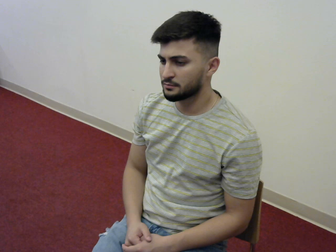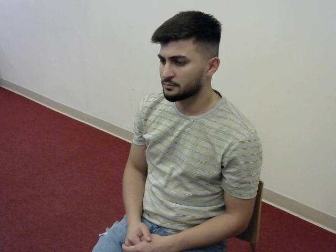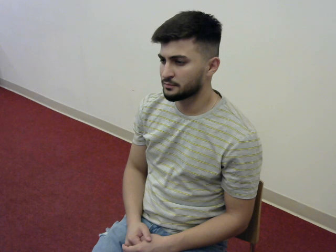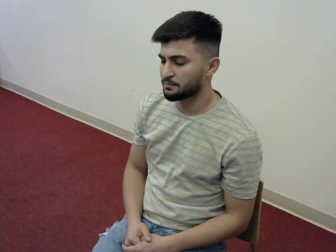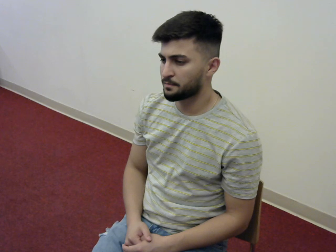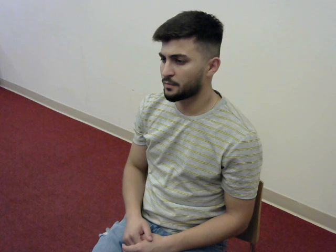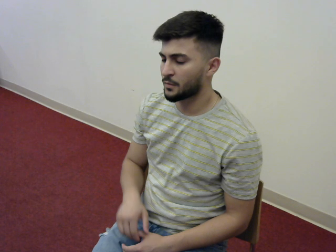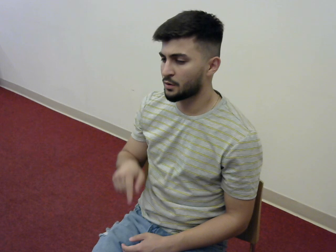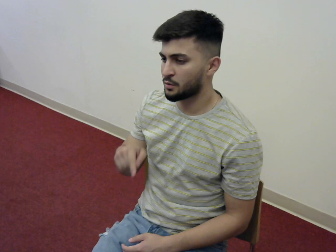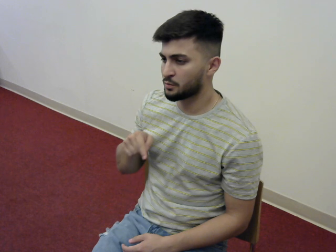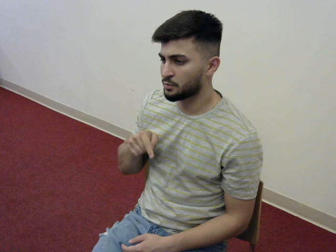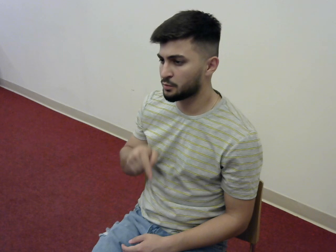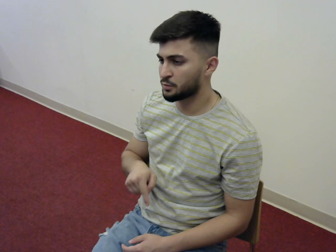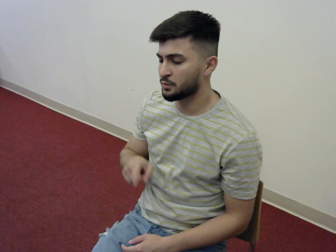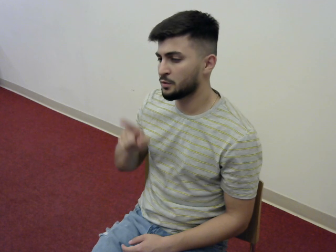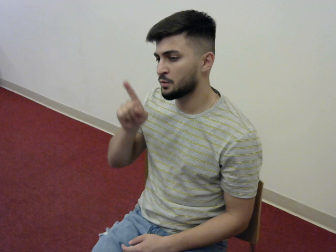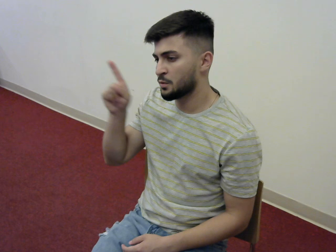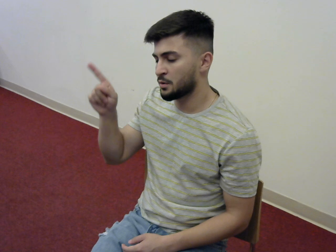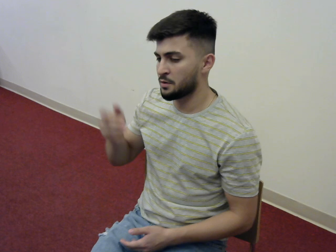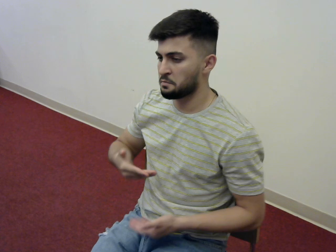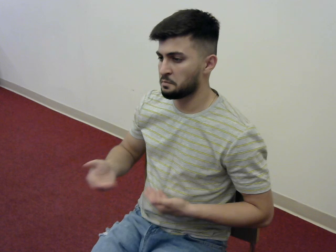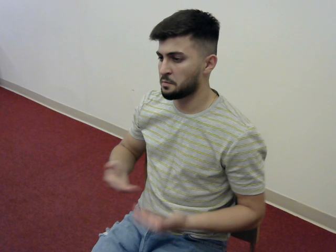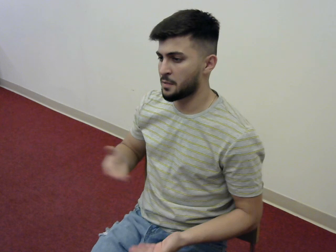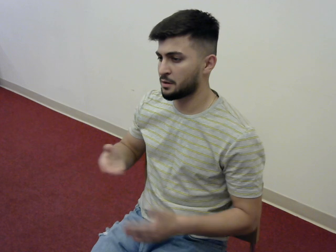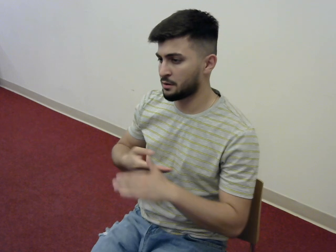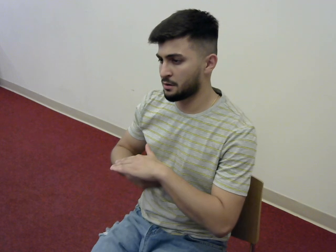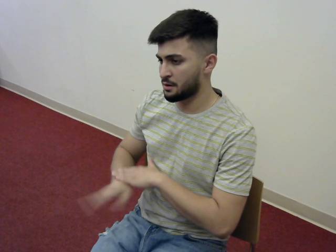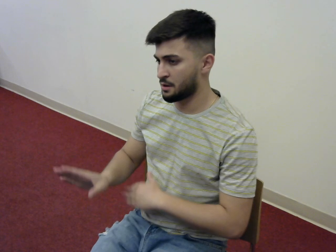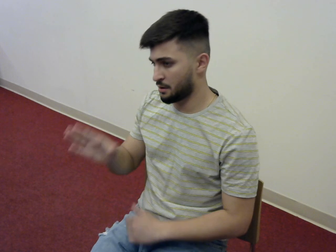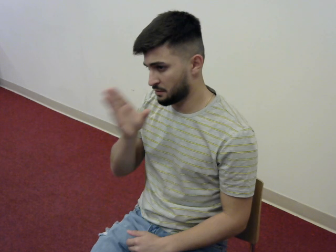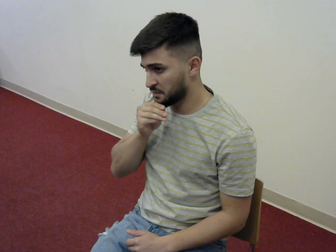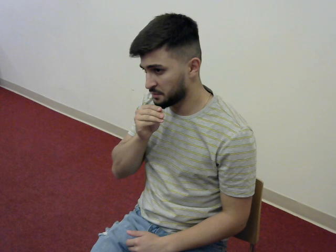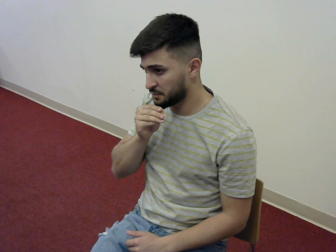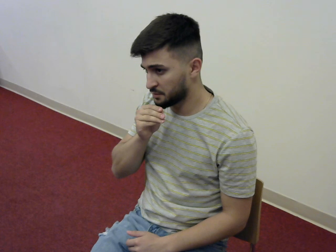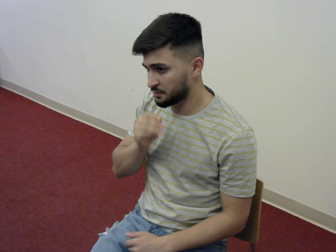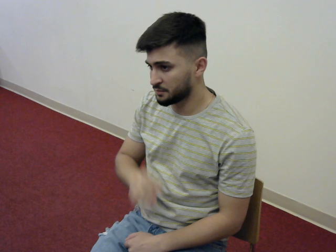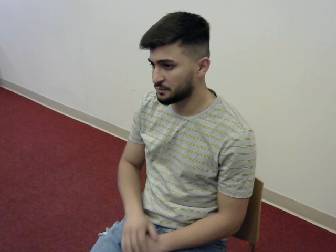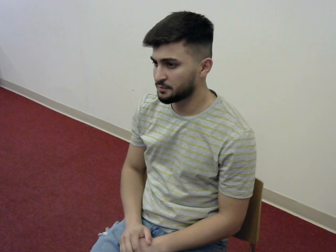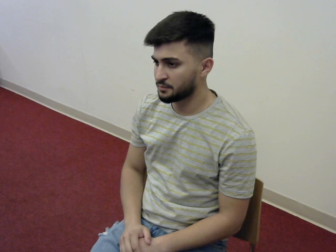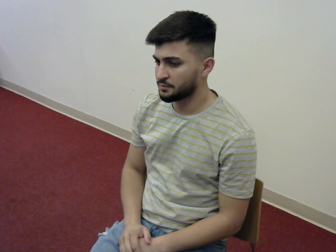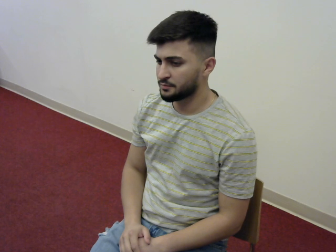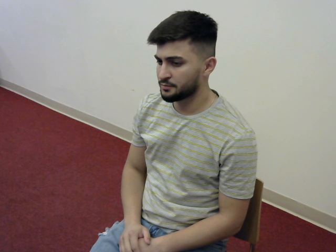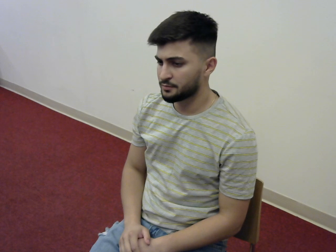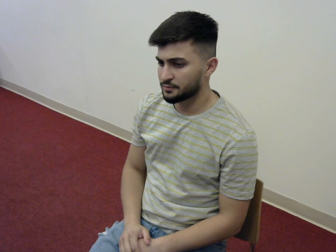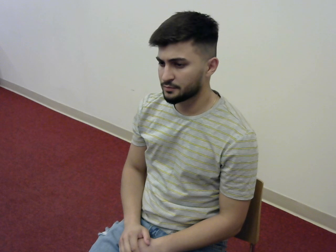Burdan ora piyada gedə bilərəmmi?